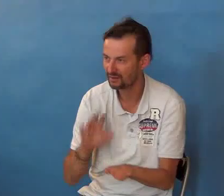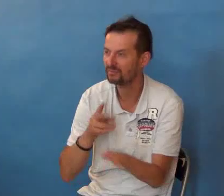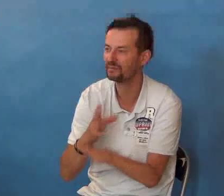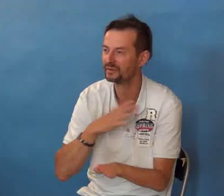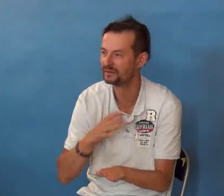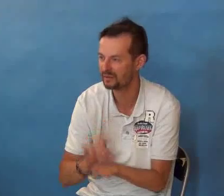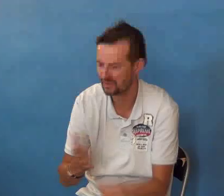Na jego kolanie widać krew.